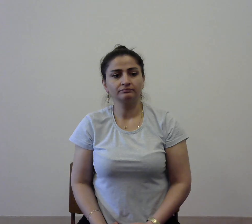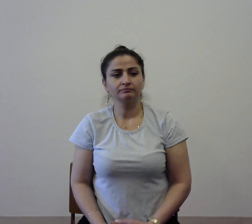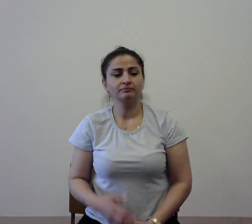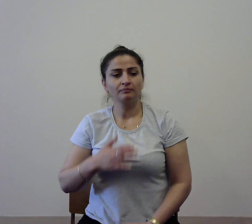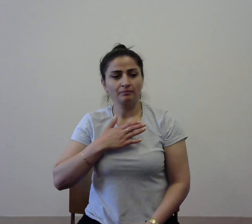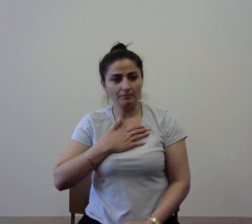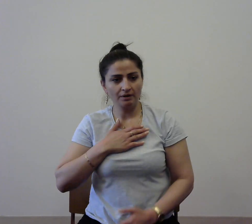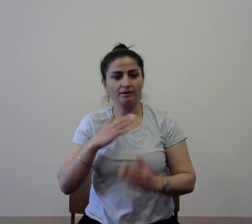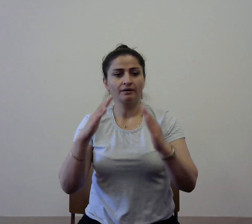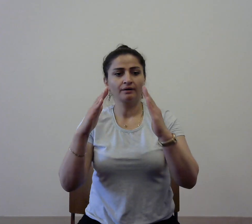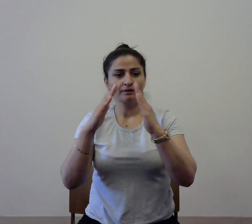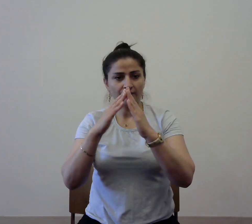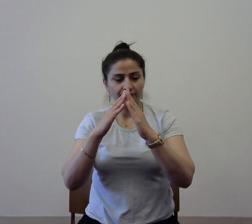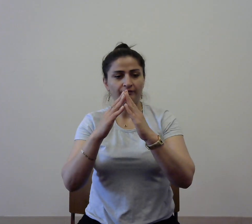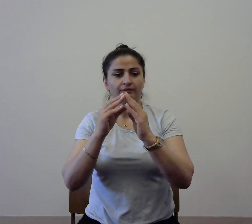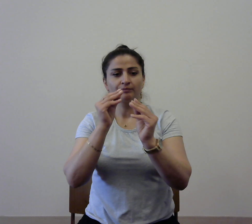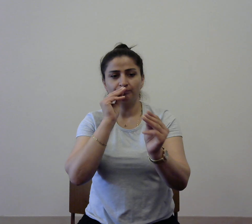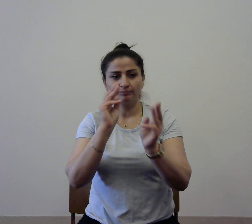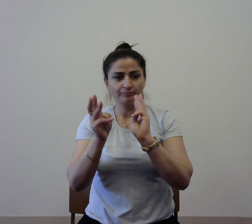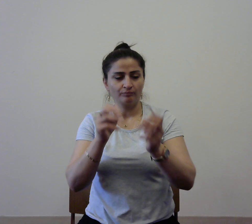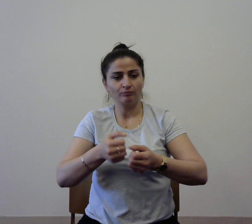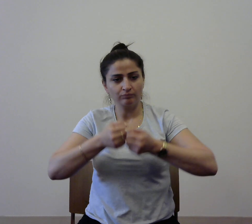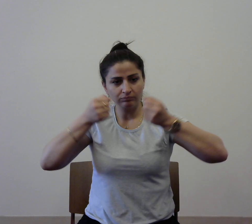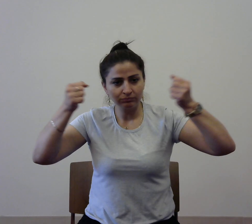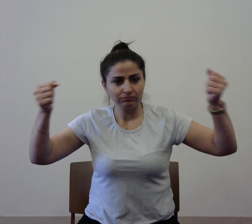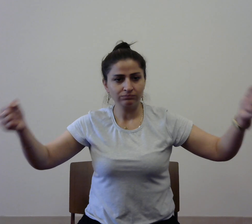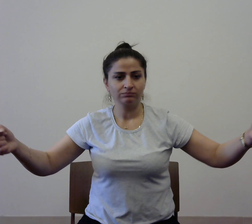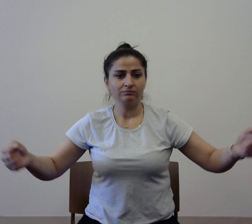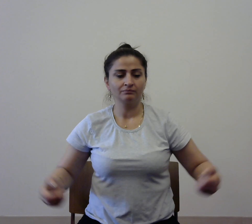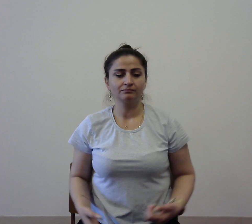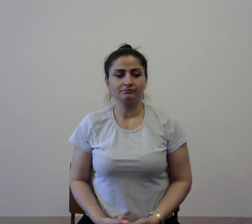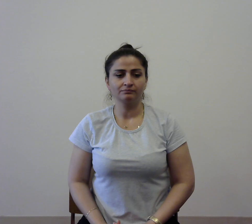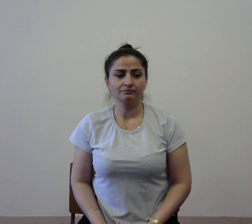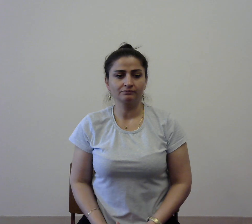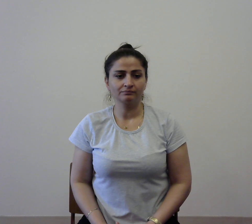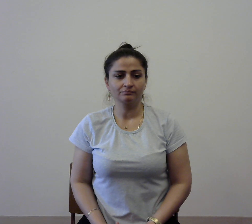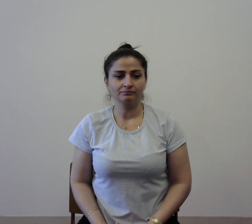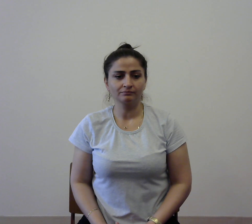Mənim evimin mətbəxi genişdir